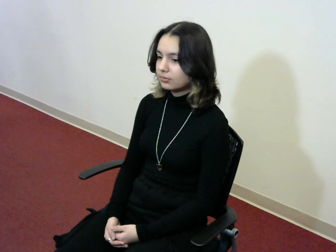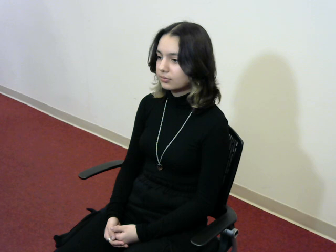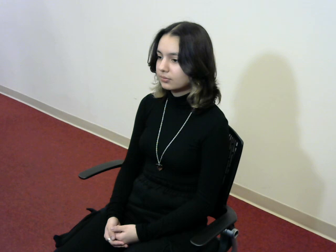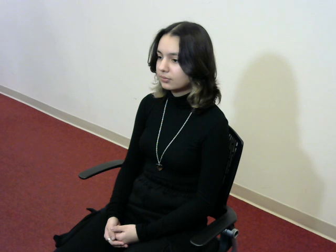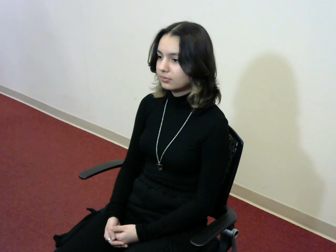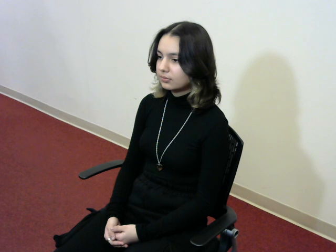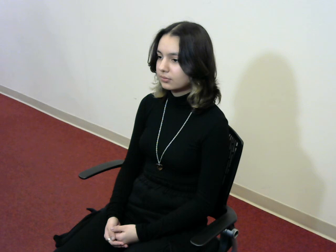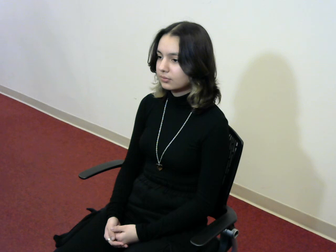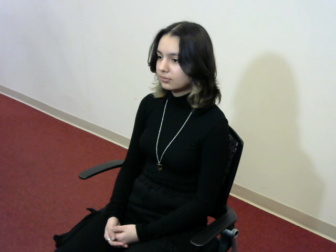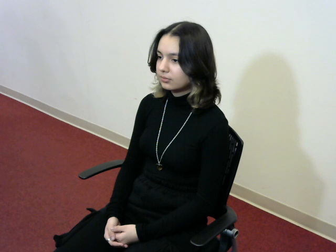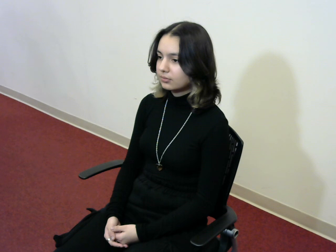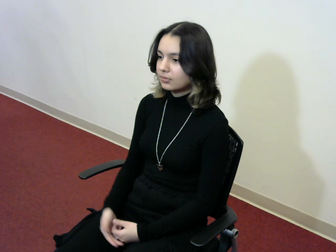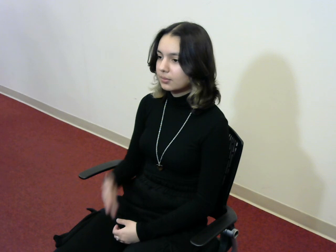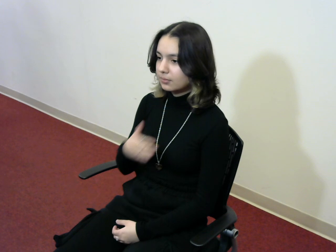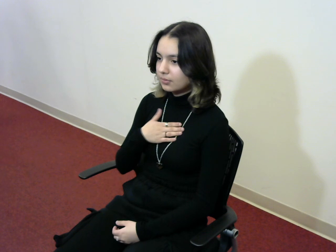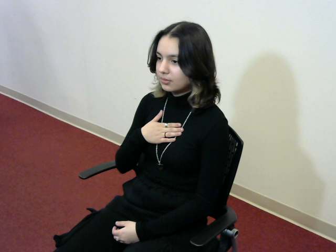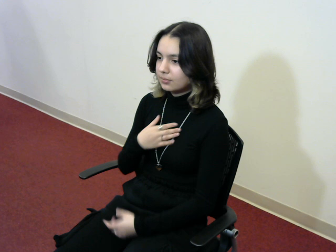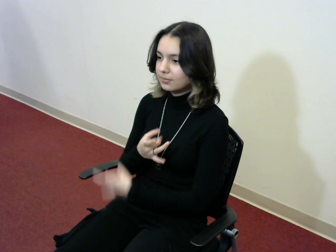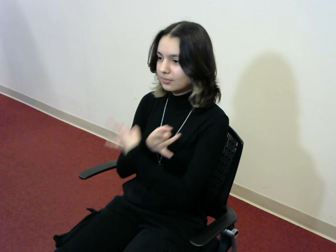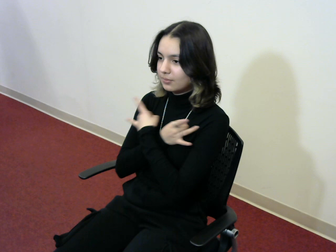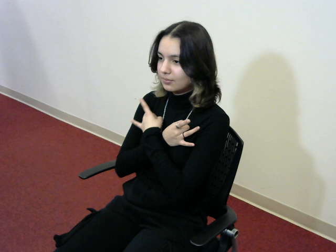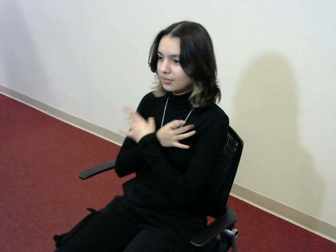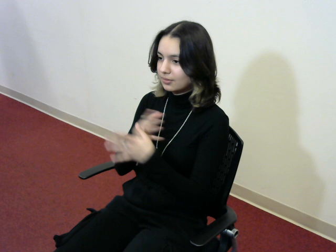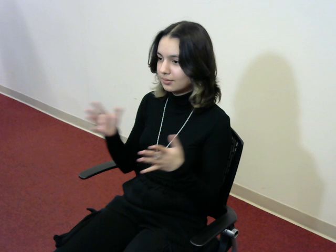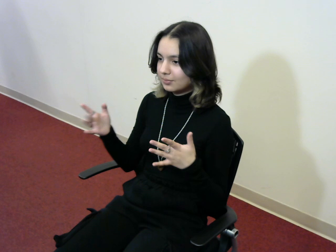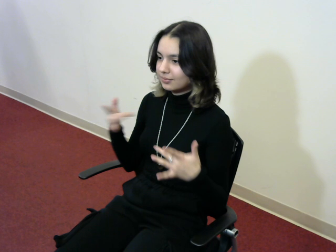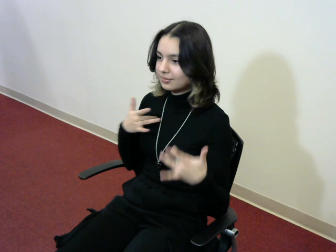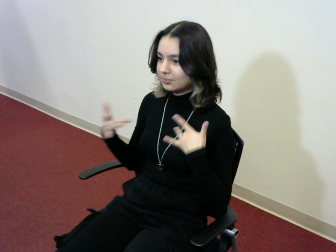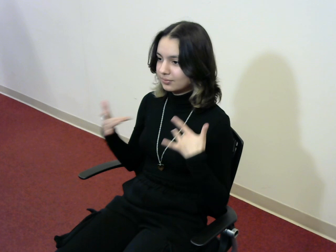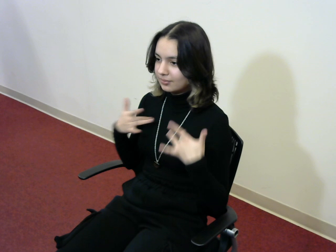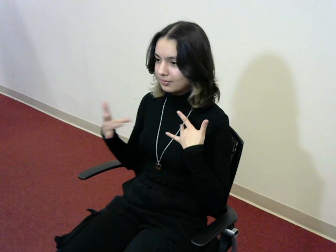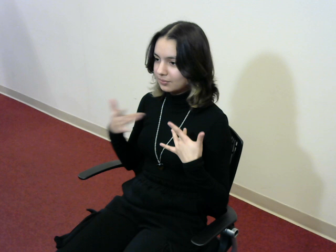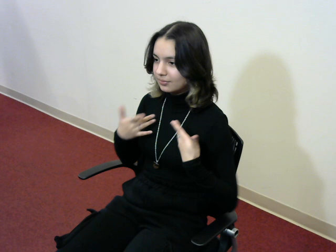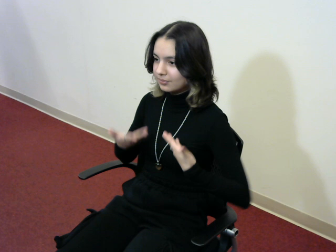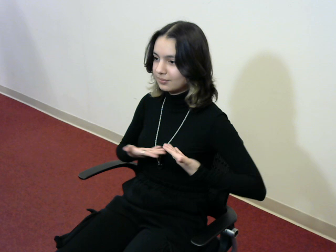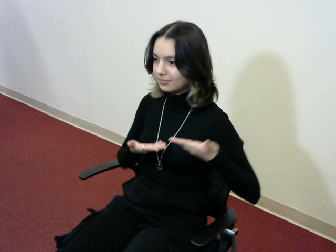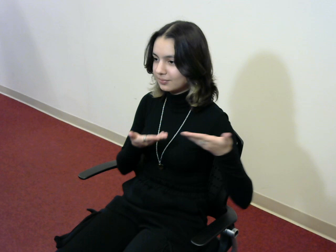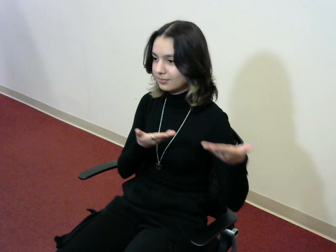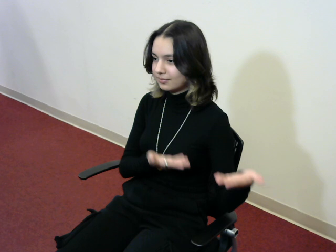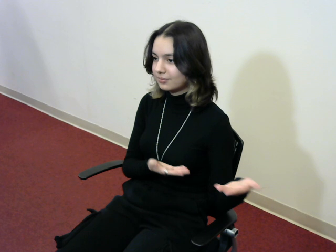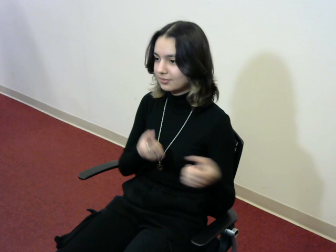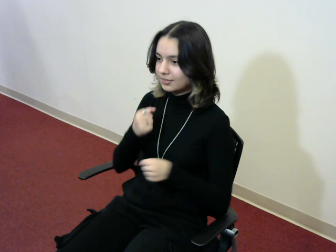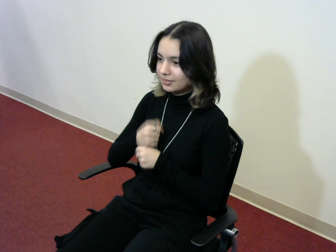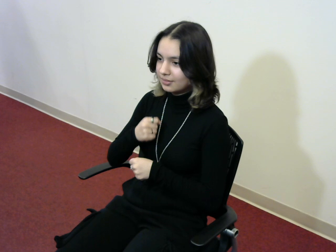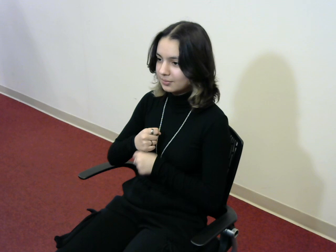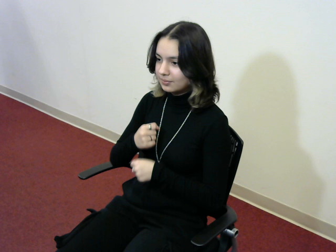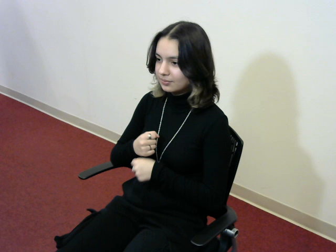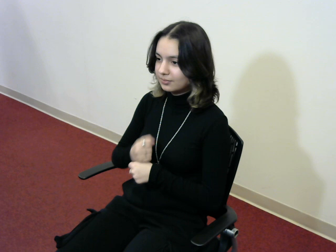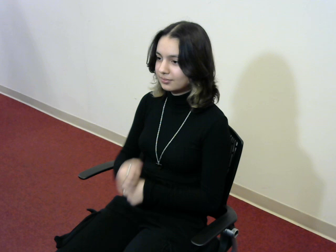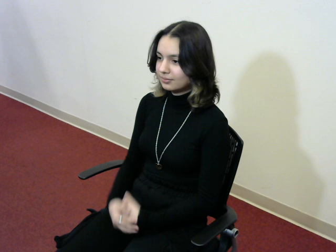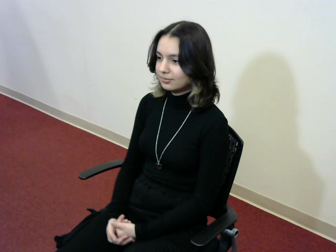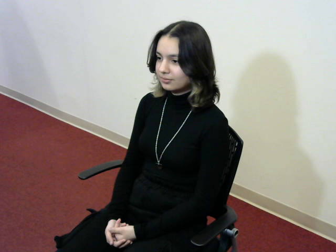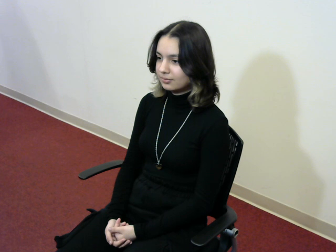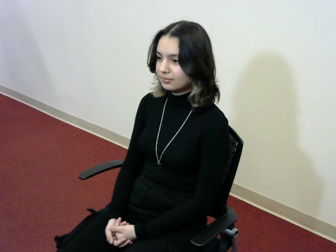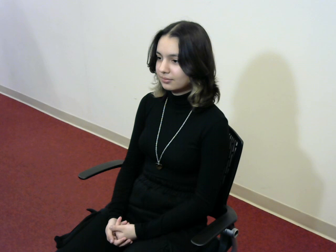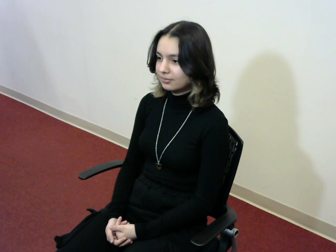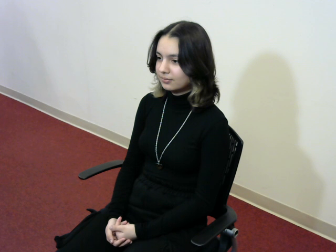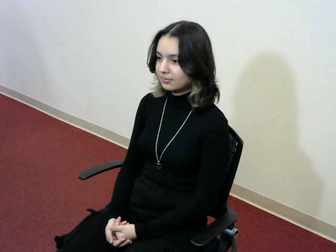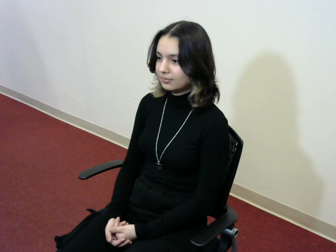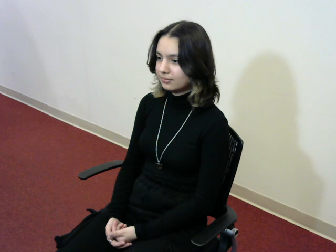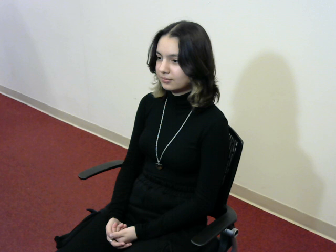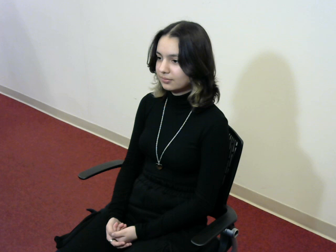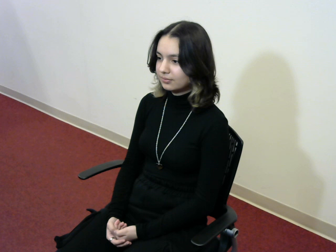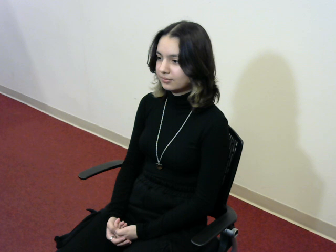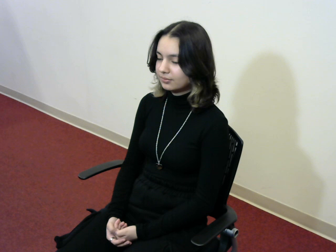Məni bayram tədbirinə dəvət ediblər